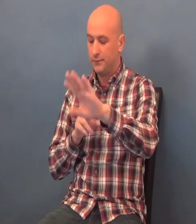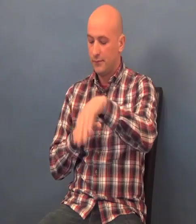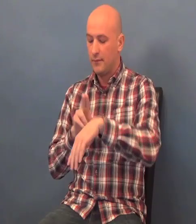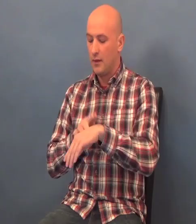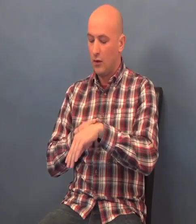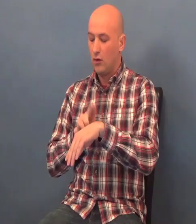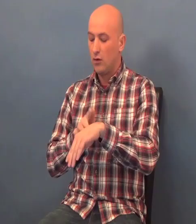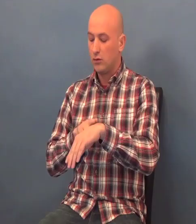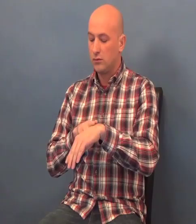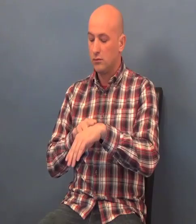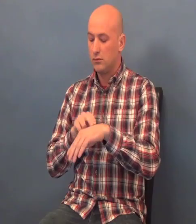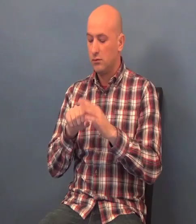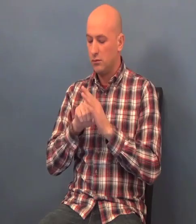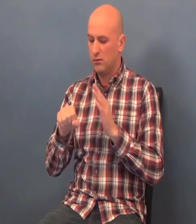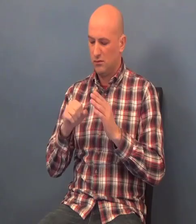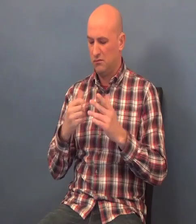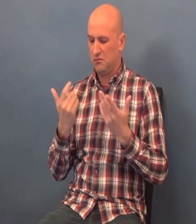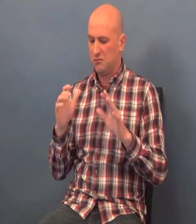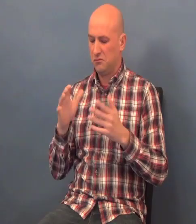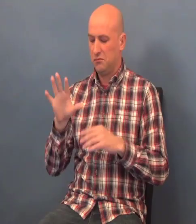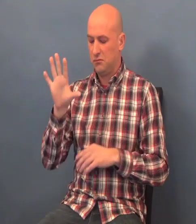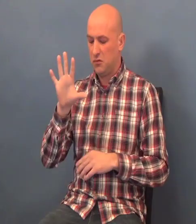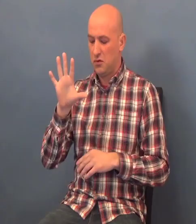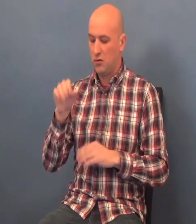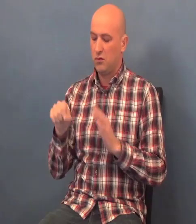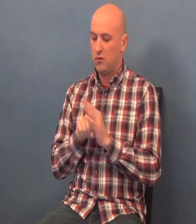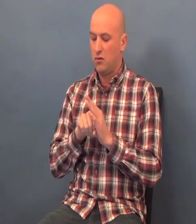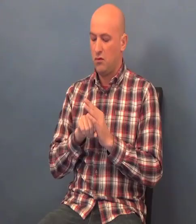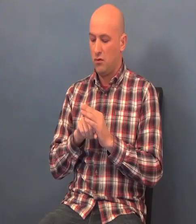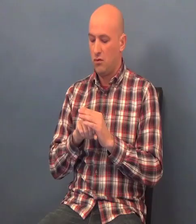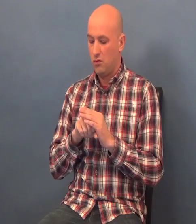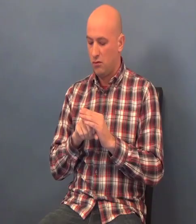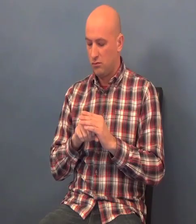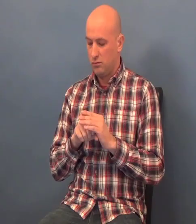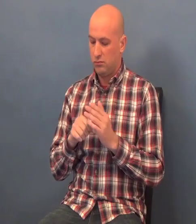Od godziny piątej do...